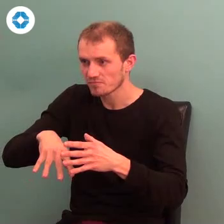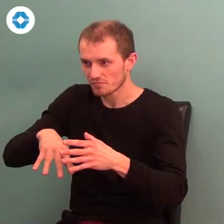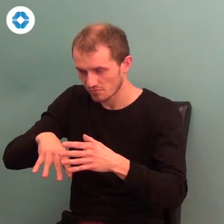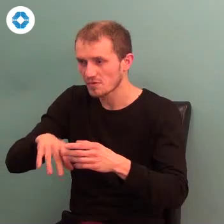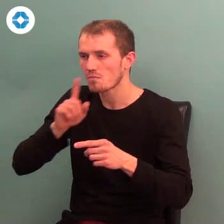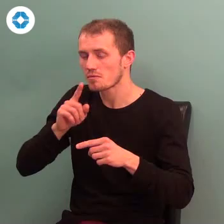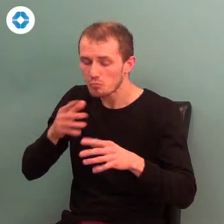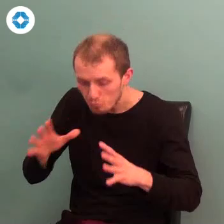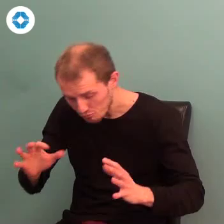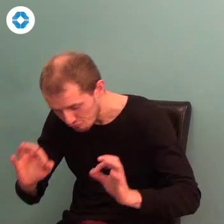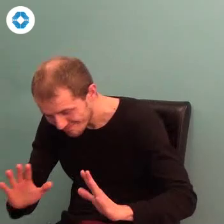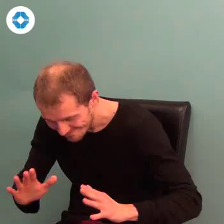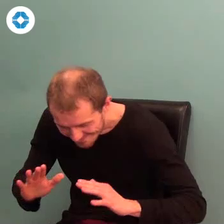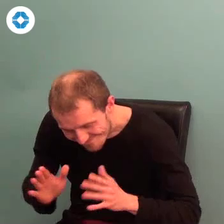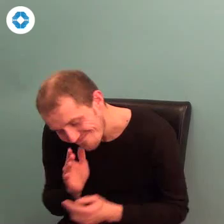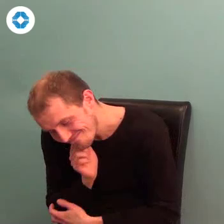Chłopak dobrze opiekuje się żabą i przygląda się jej jaka jest ładna.